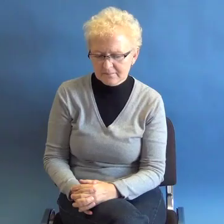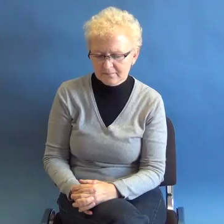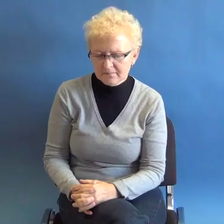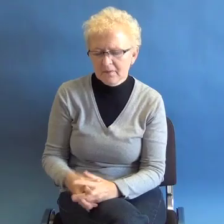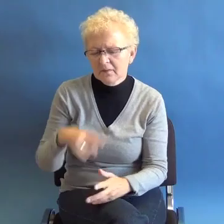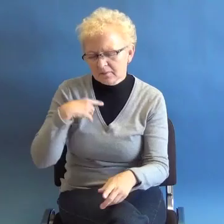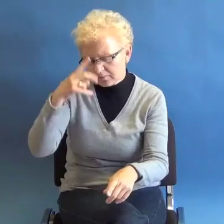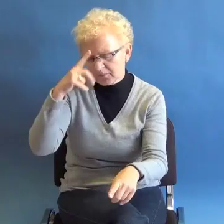Rozpoznaję ten znak.